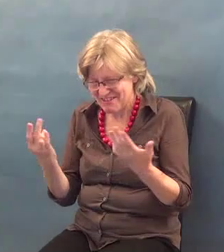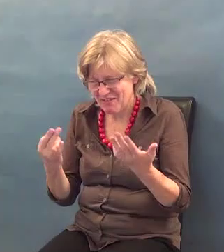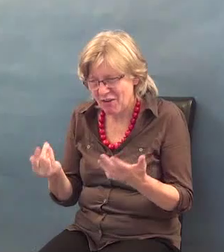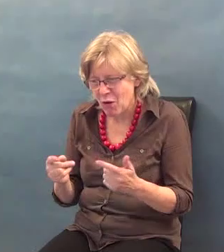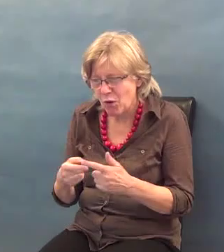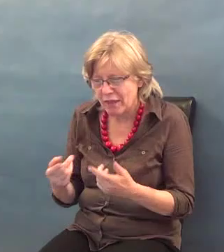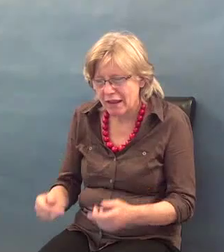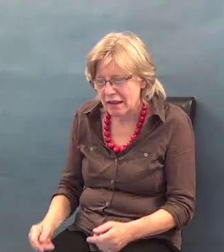Dziewiątego lutego nie pasuje.